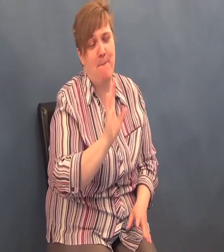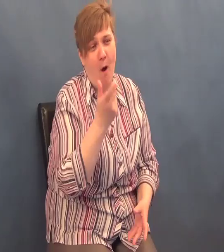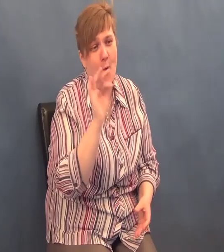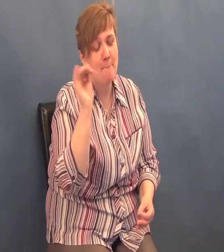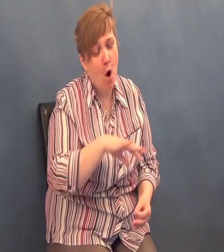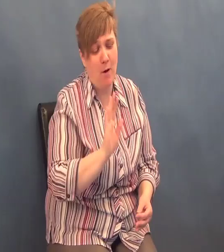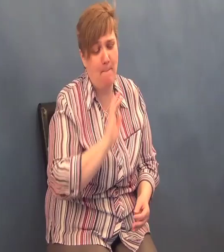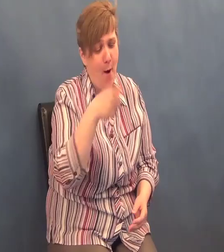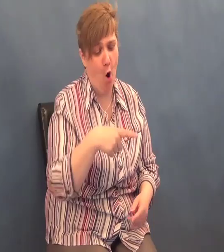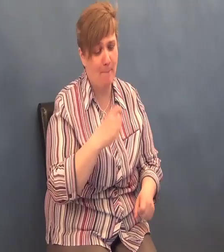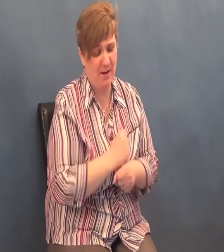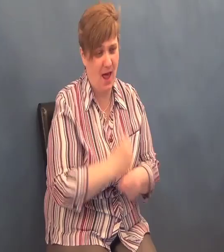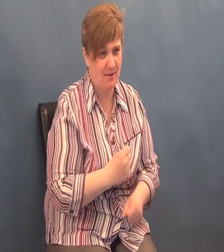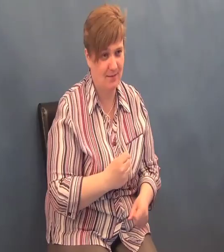Coś można po pracy.